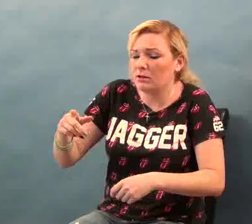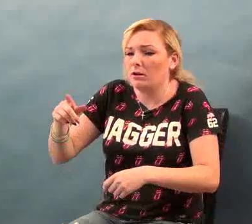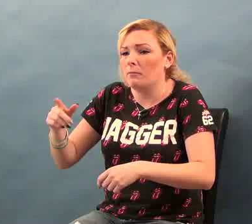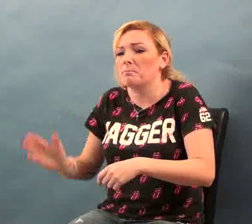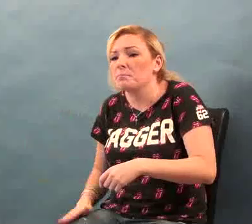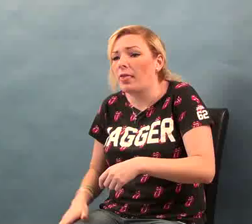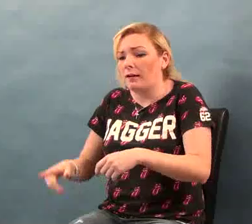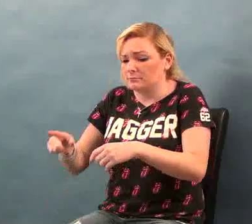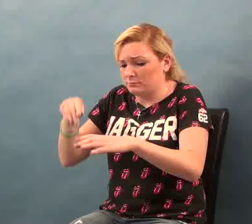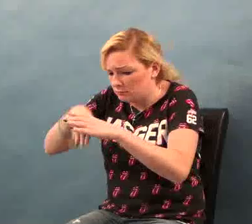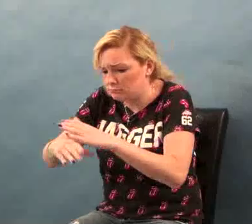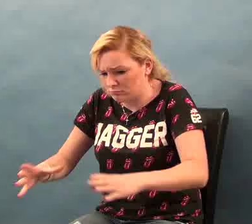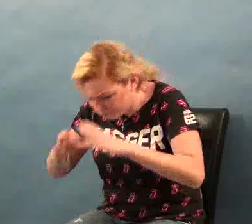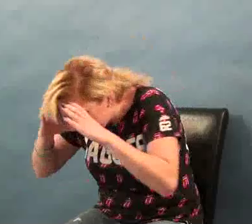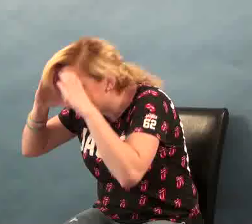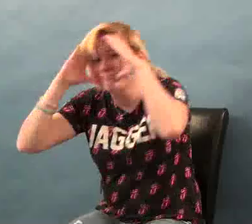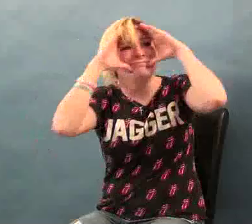Pies wsadził swoją głowę do słoika.